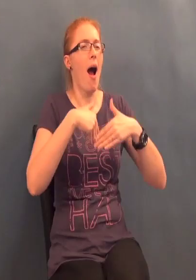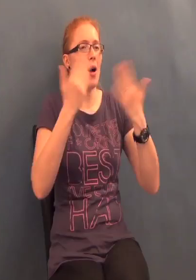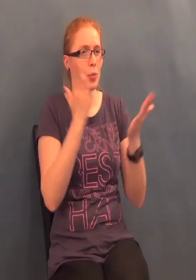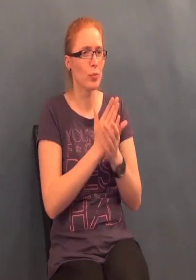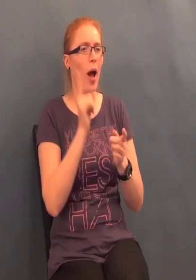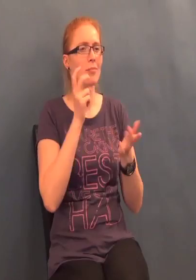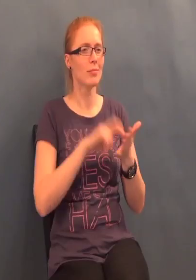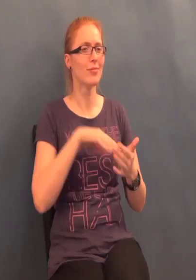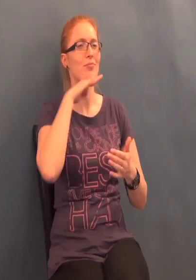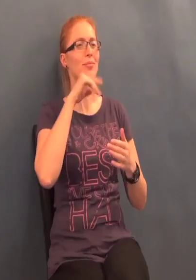Mężczyzna wstaje i czuje się wyspany.